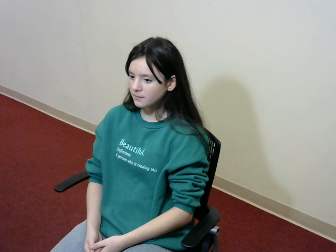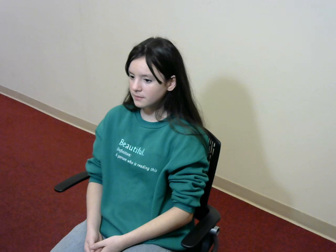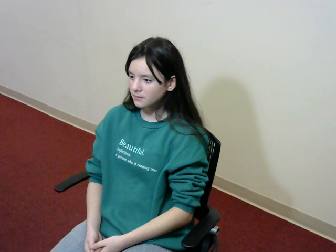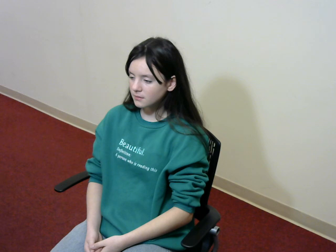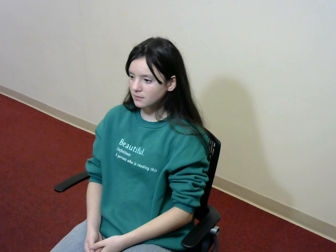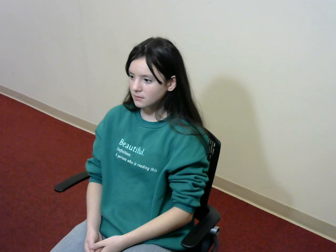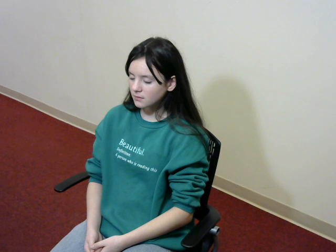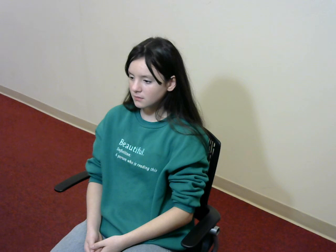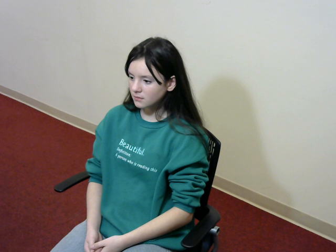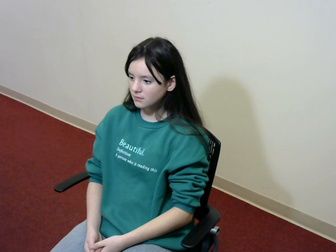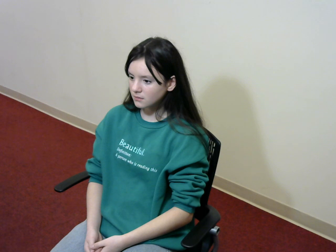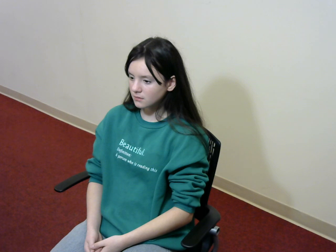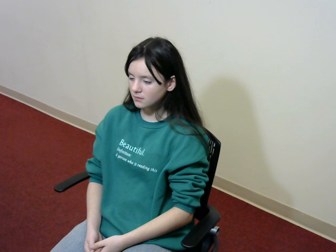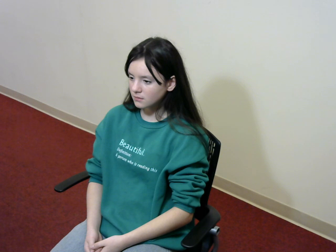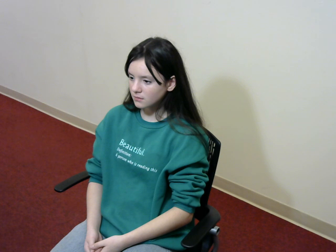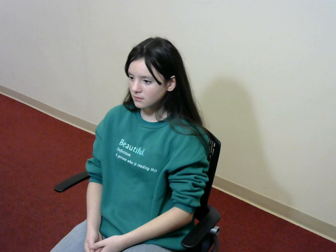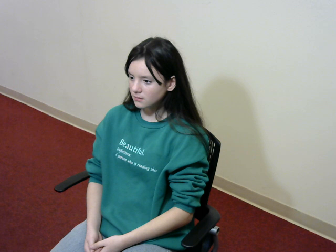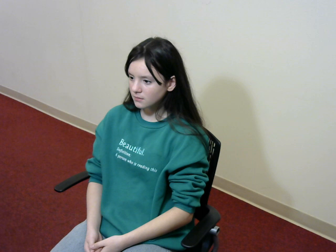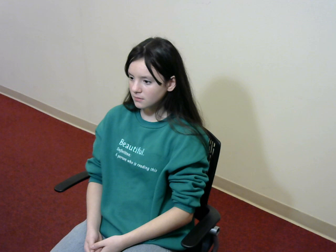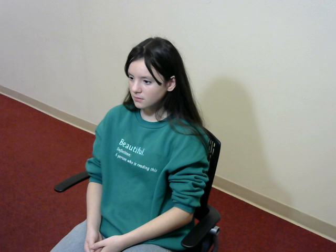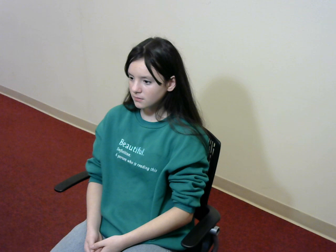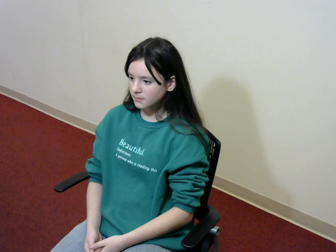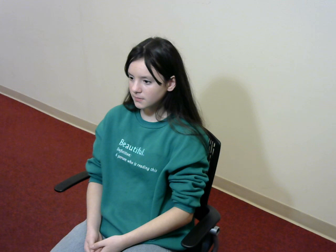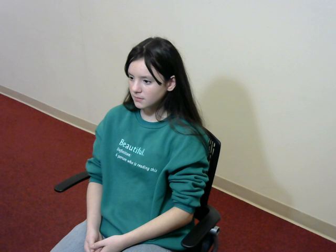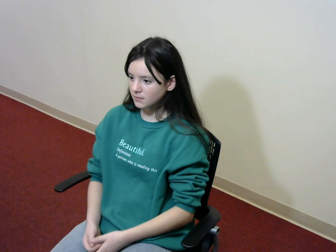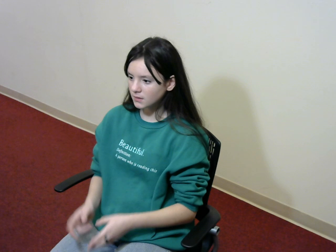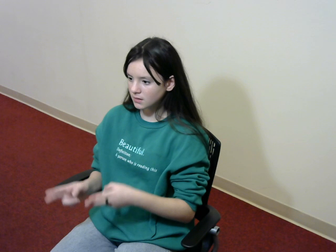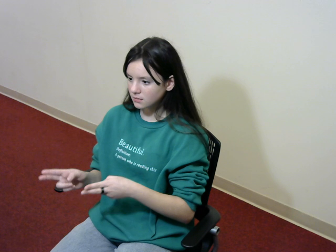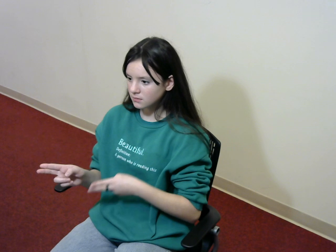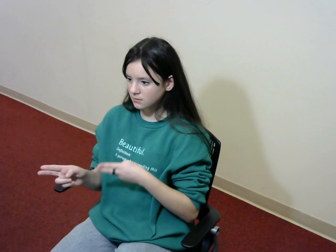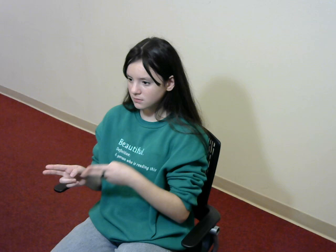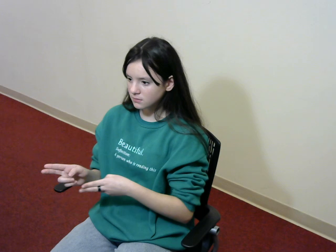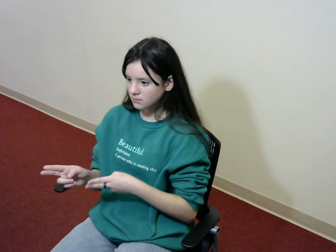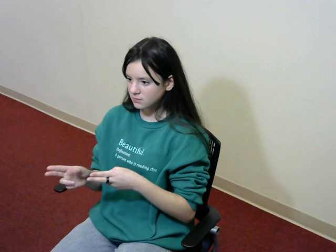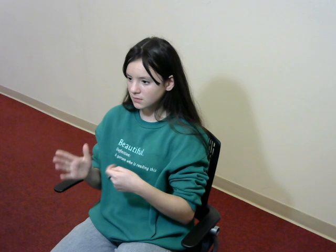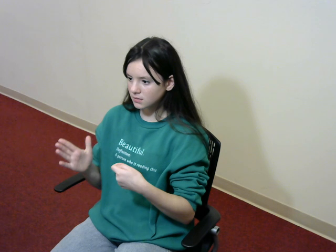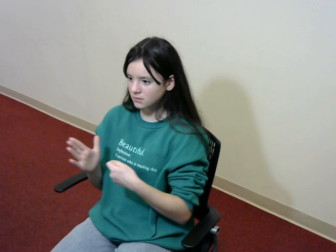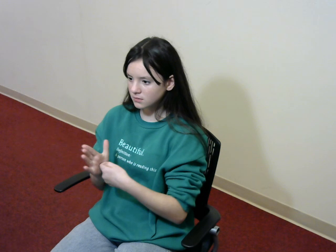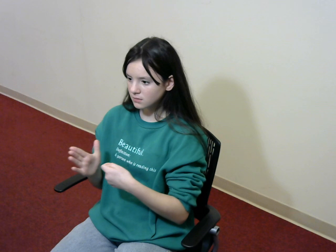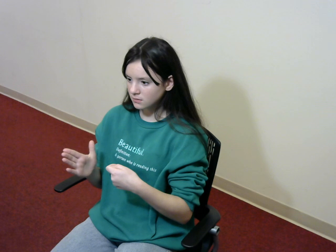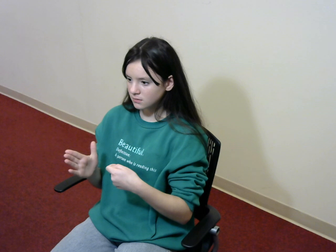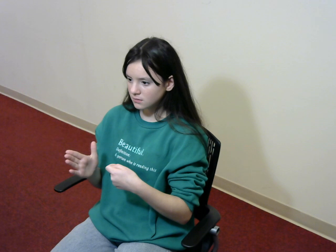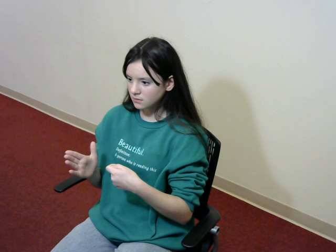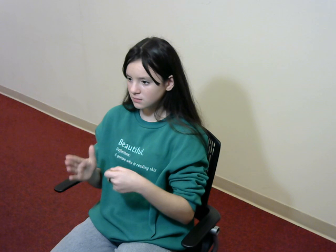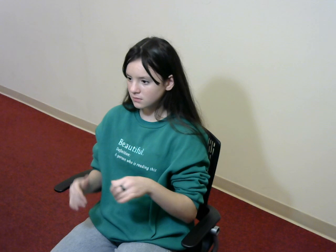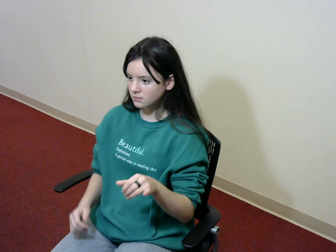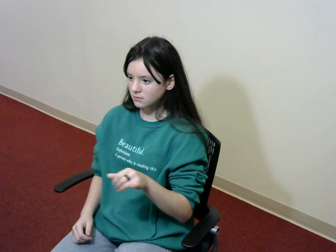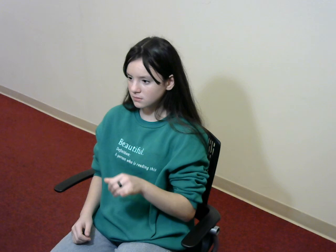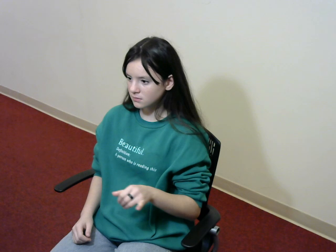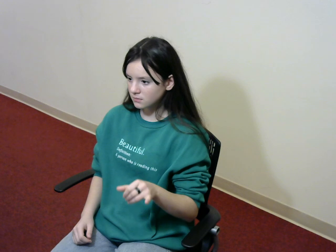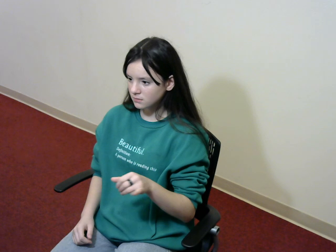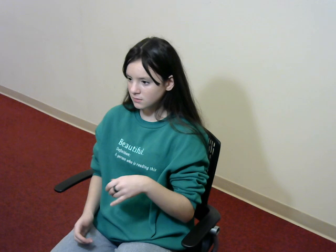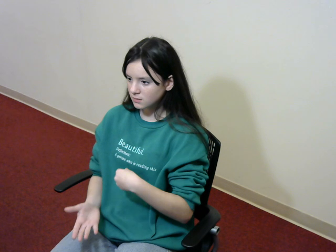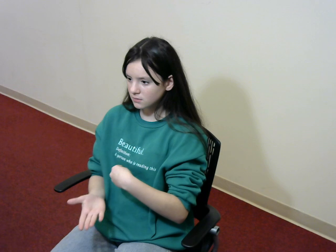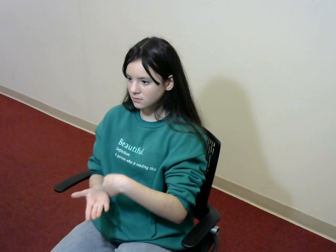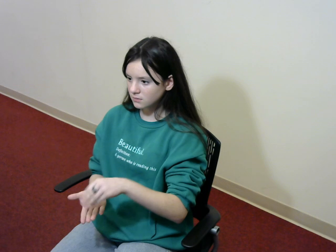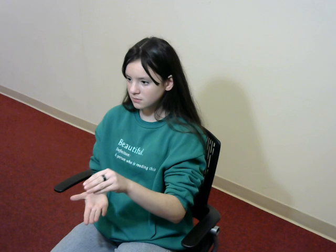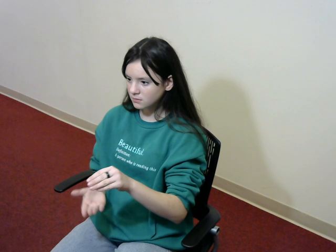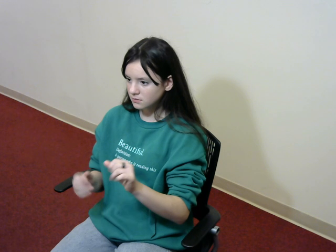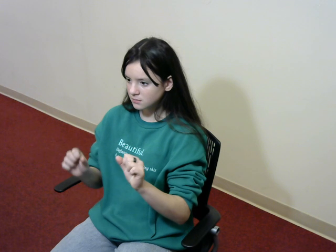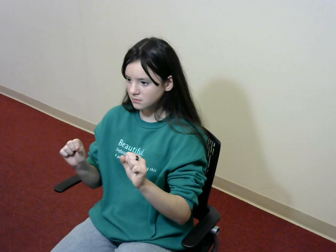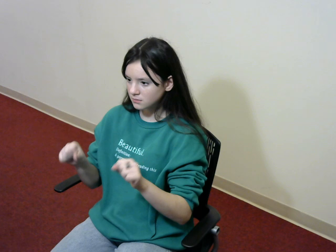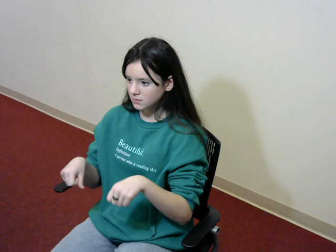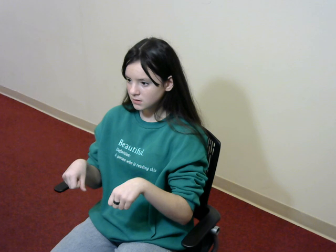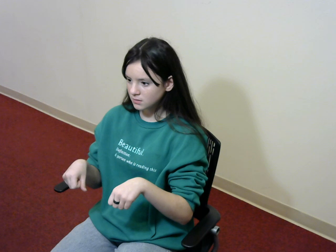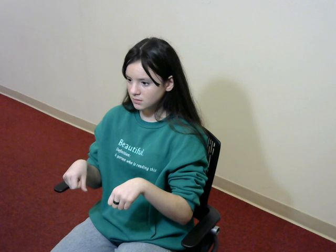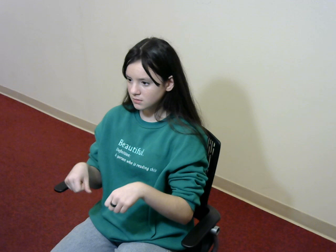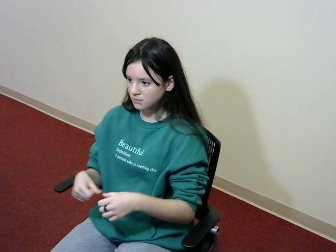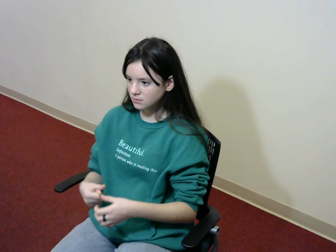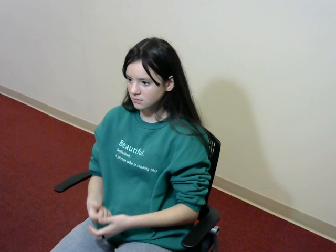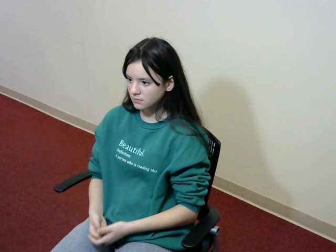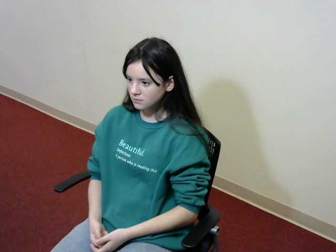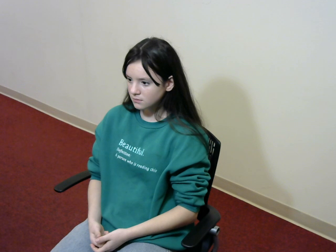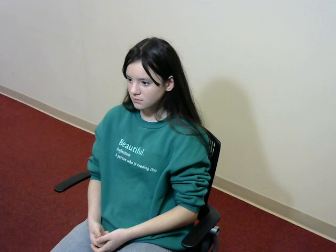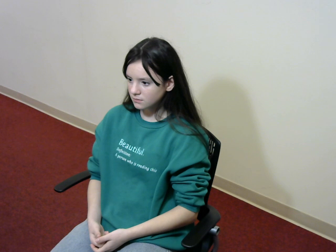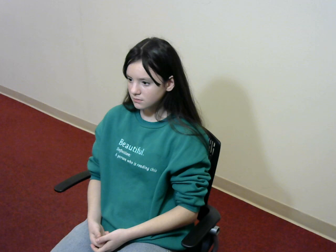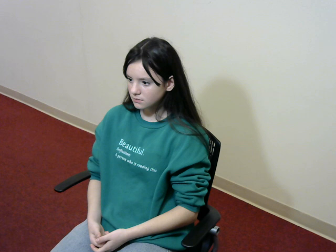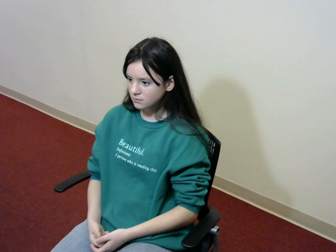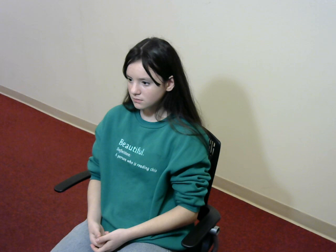Qatar biletini haradan almaq olar?